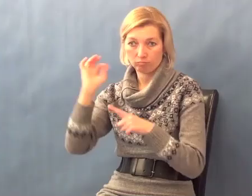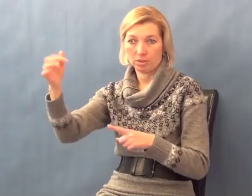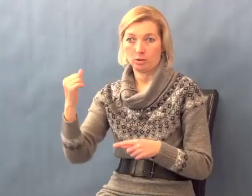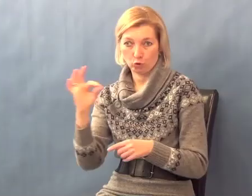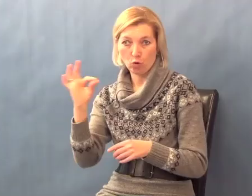Dodatkowo dobrze.